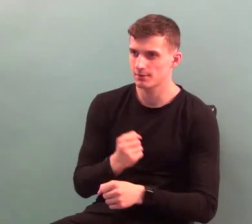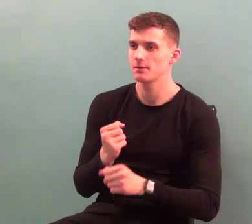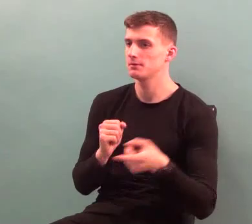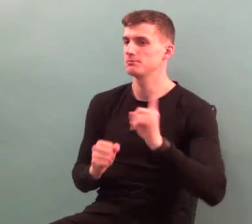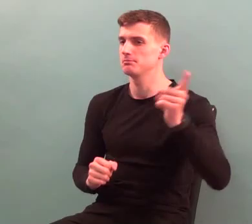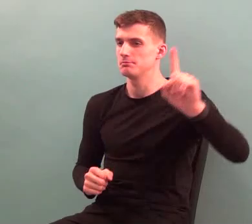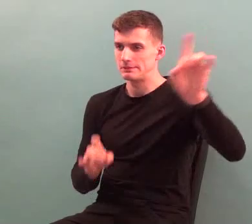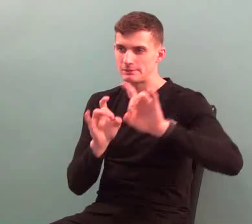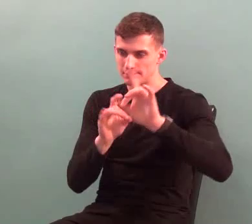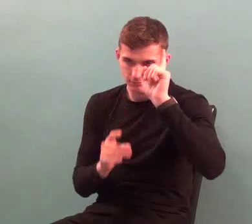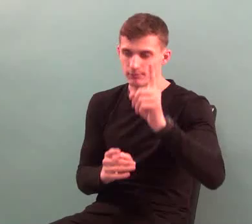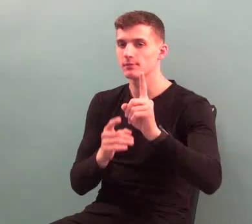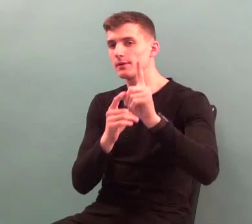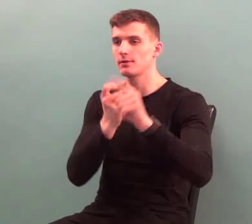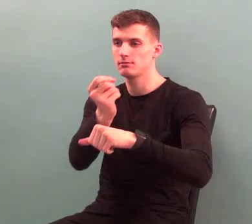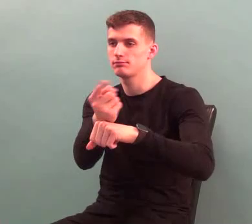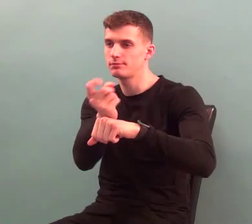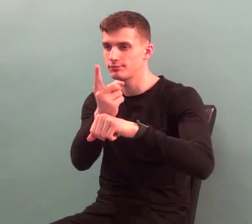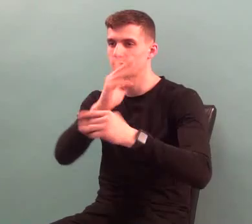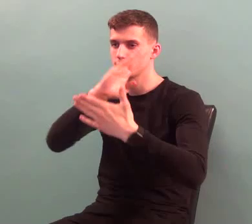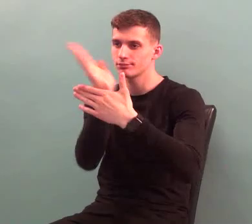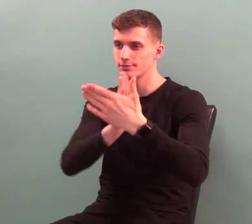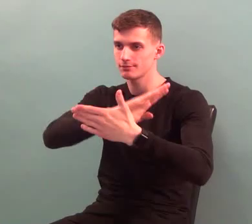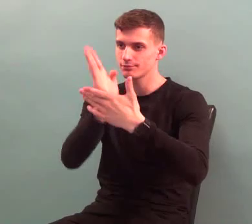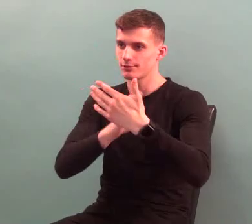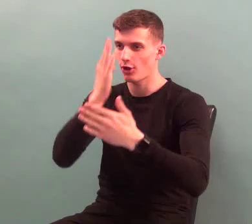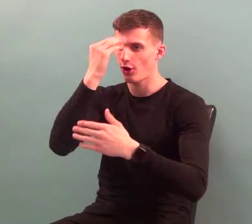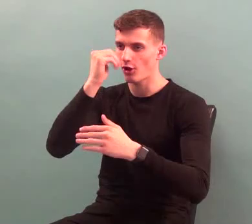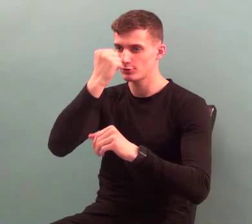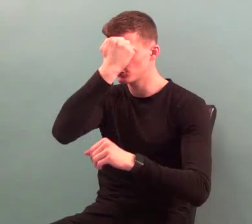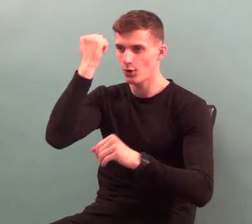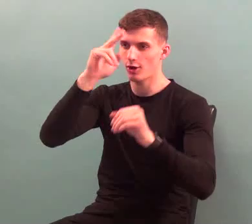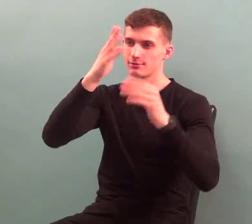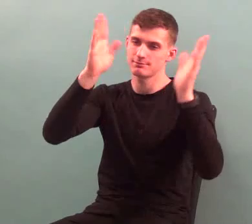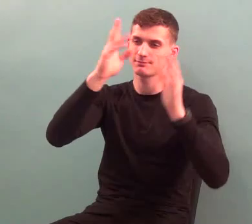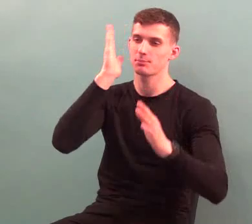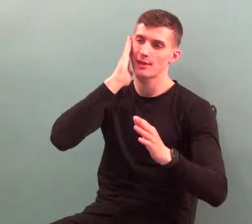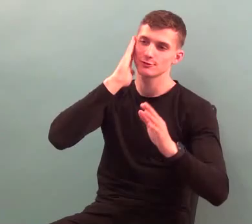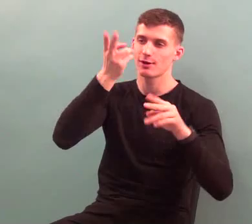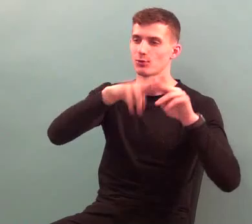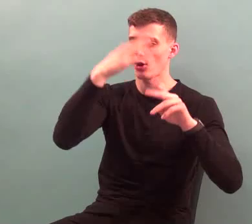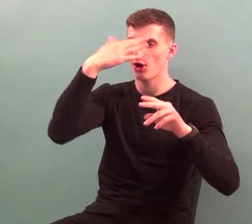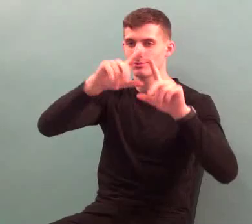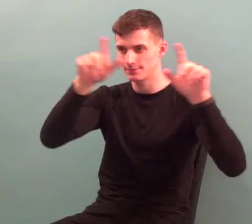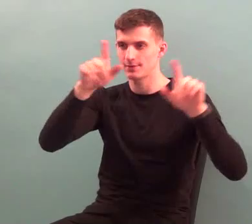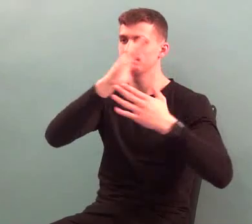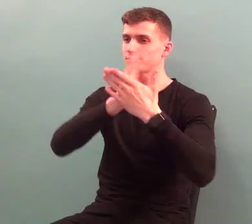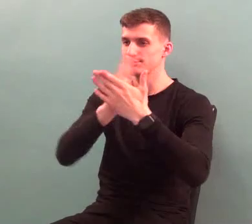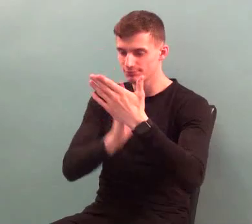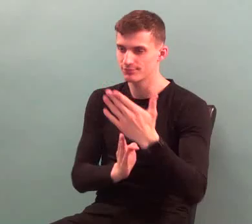Biegnie w jakieś miejsce i rzuca nimi, rozbijając szkło w oknach, to mieszkanie kogoś obcego, szyby są rozbite.